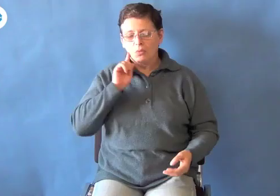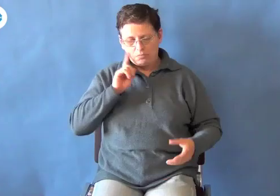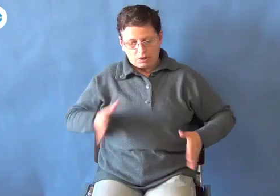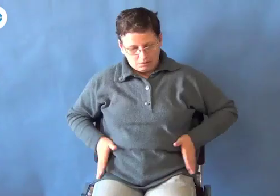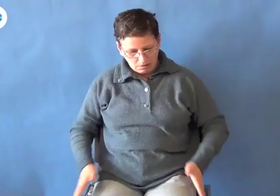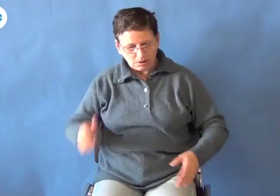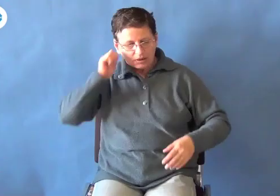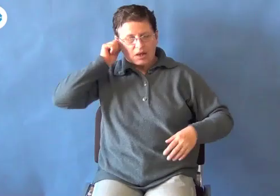Chłopak w spodniach.